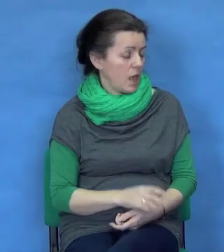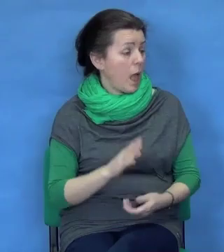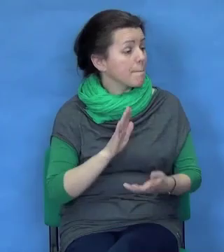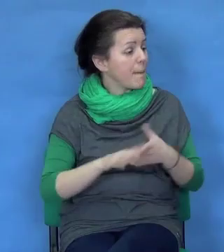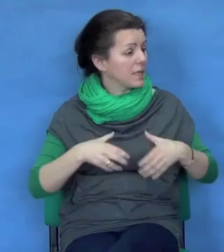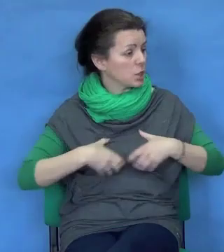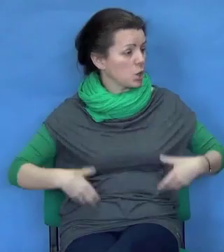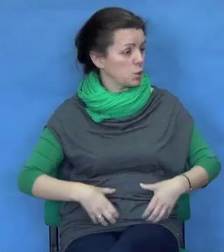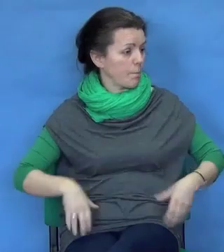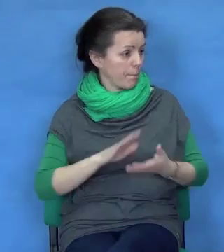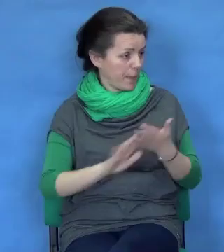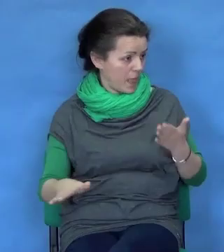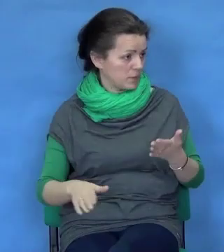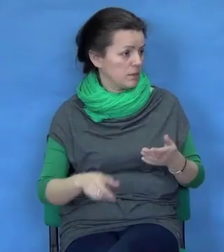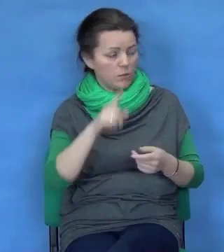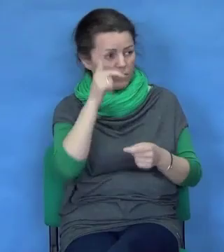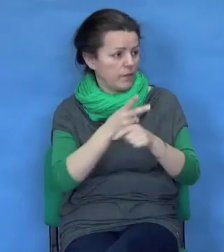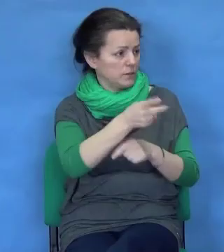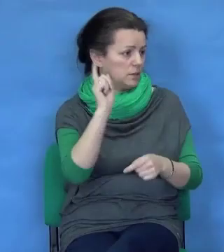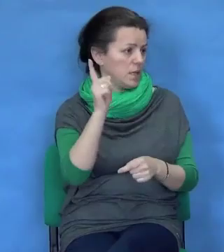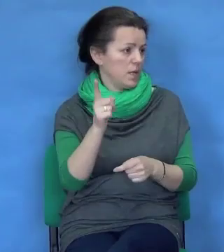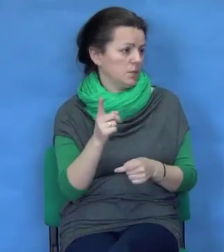Zakaz wstępu dla ludzi bez kostiumów kąpielowych.